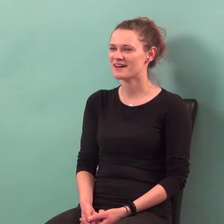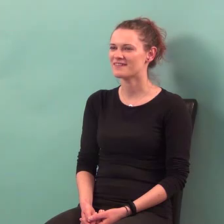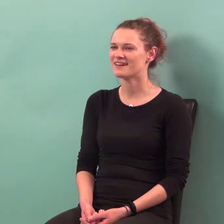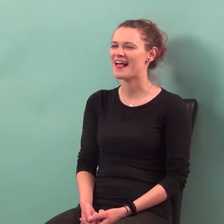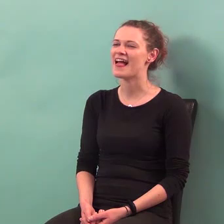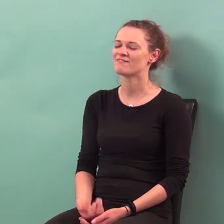Aha.